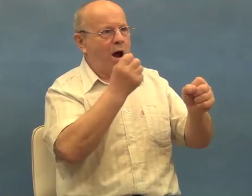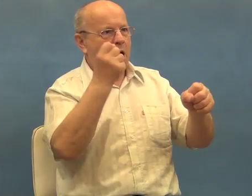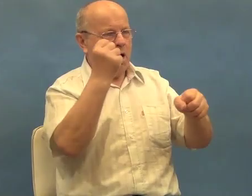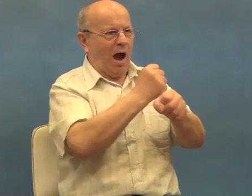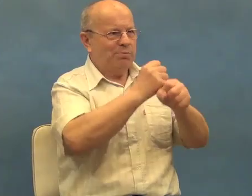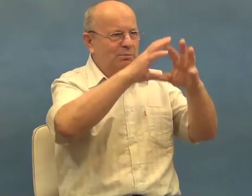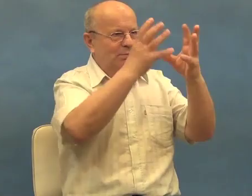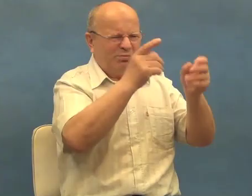Kula, nie, metalowa.